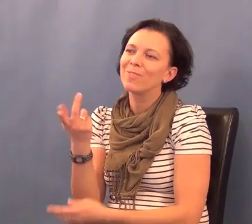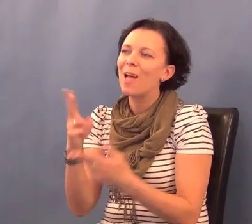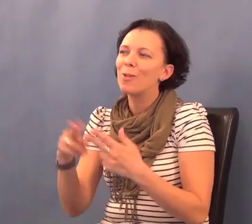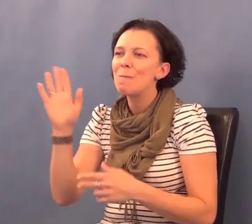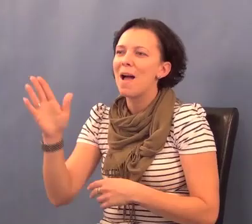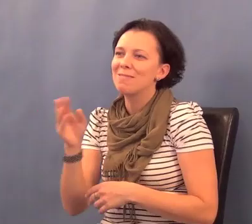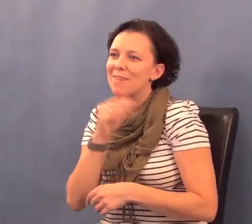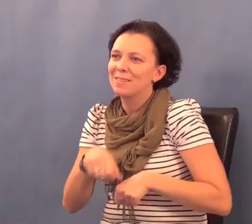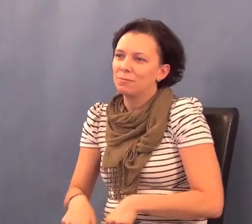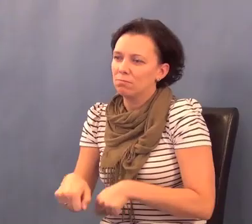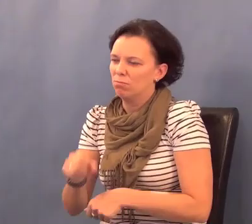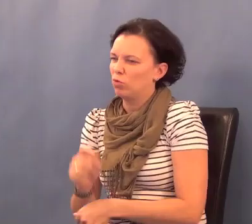Niektórzy mają dobre drezyny.